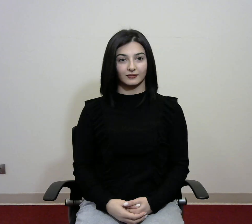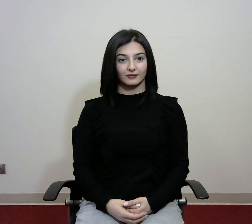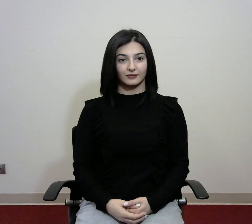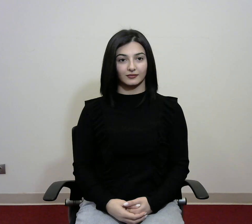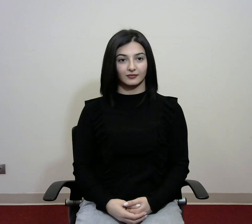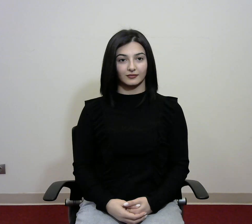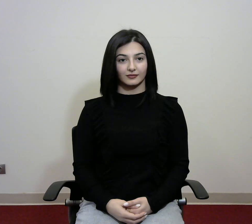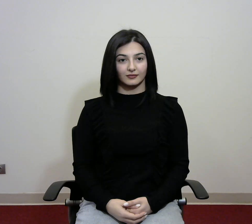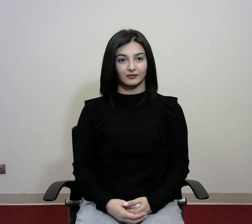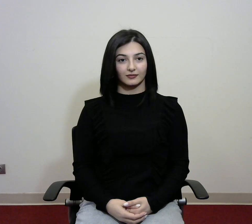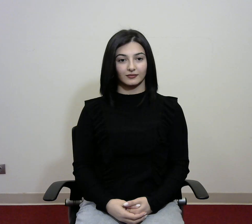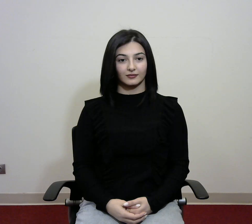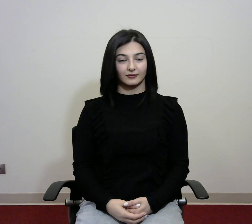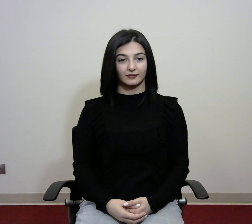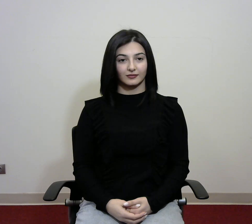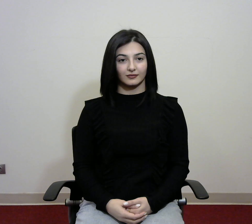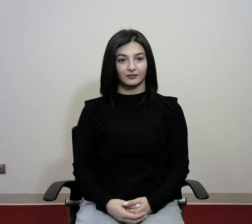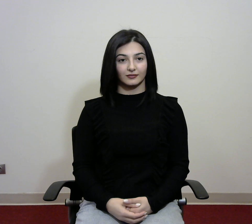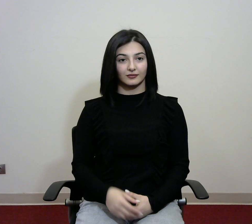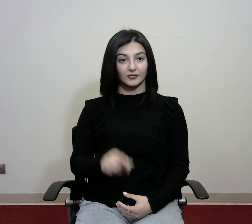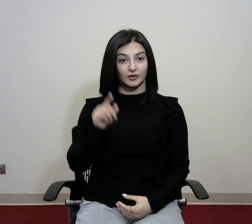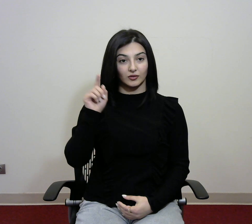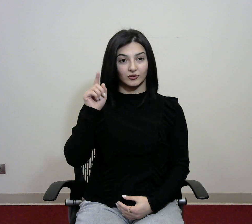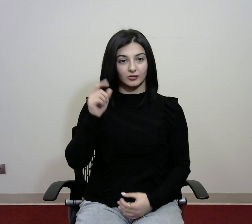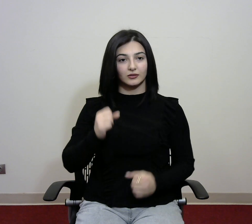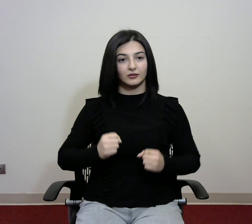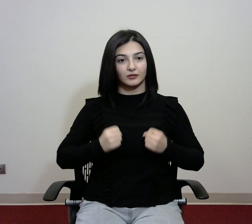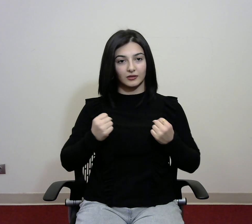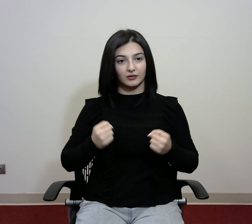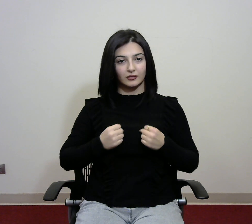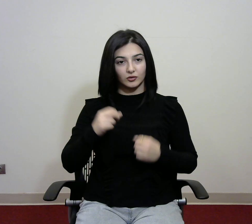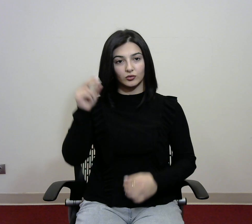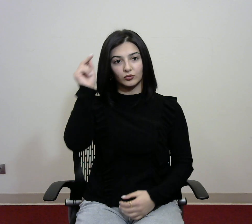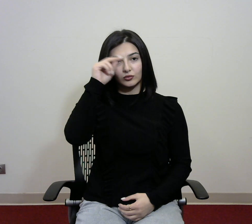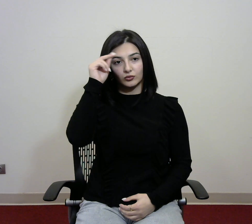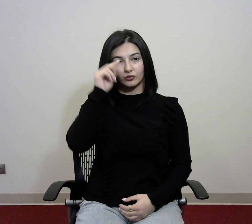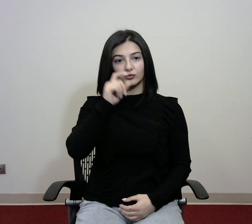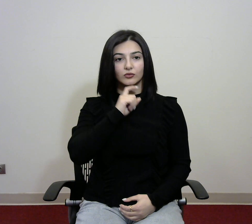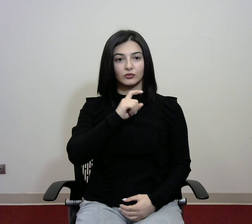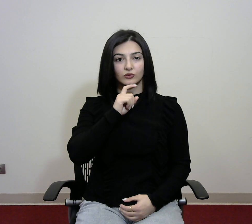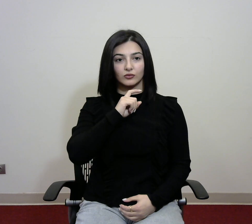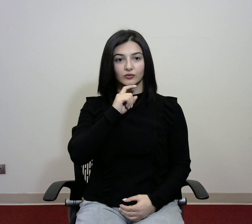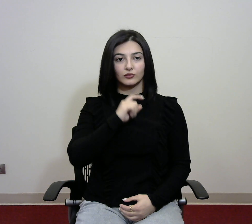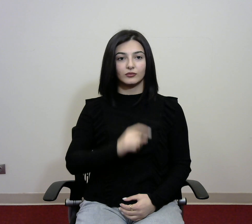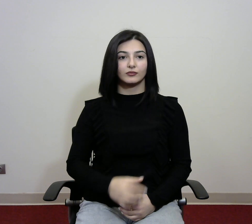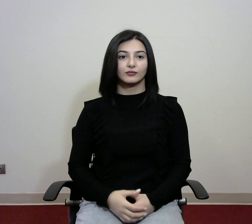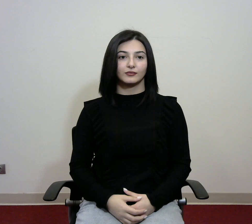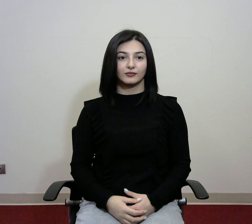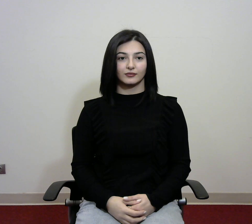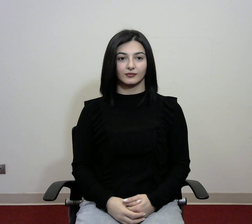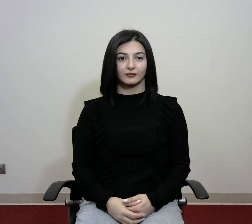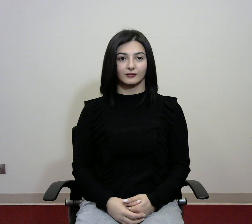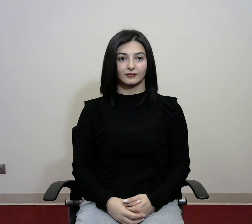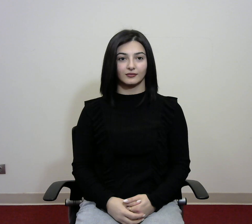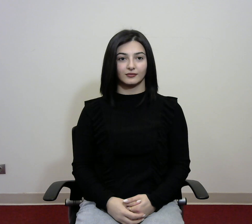O çalışqan şagirddir